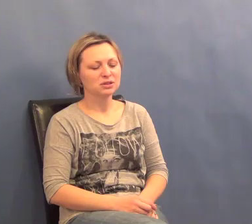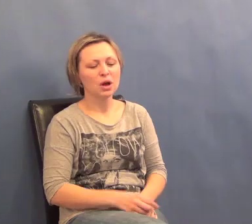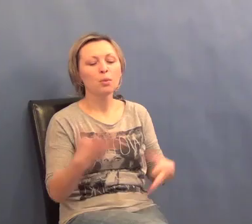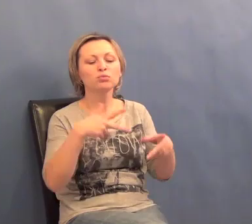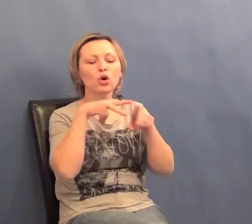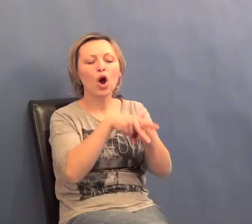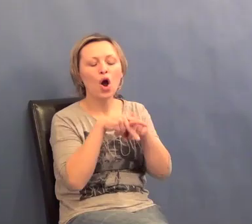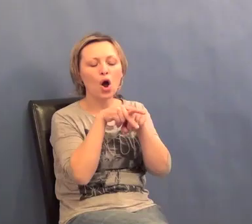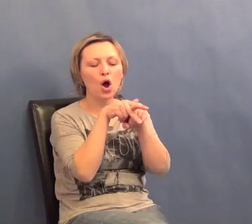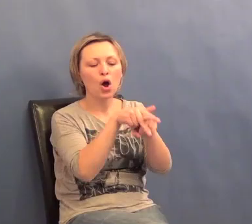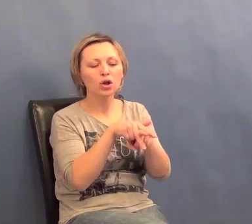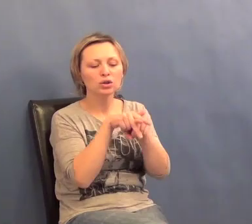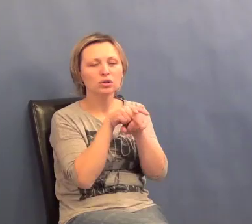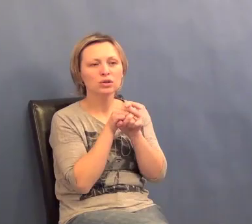Może koń...